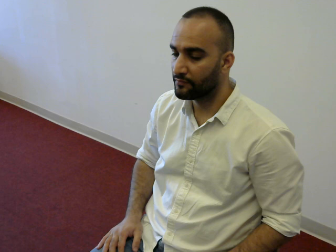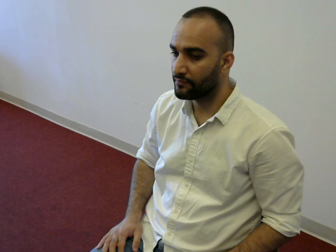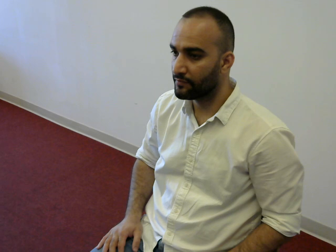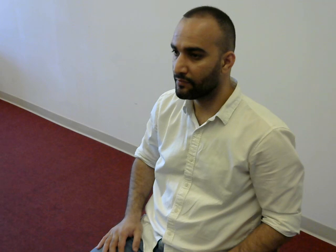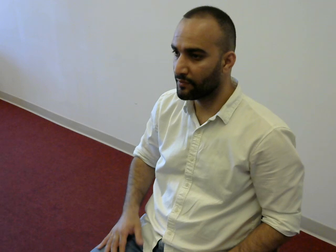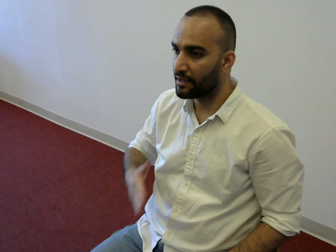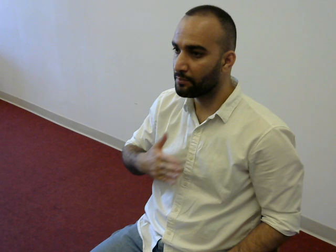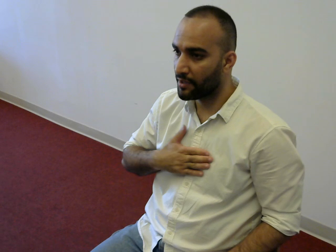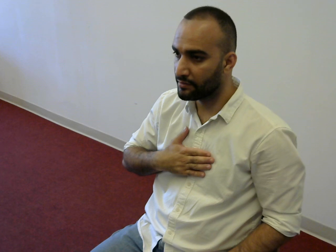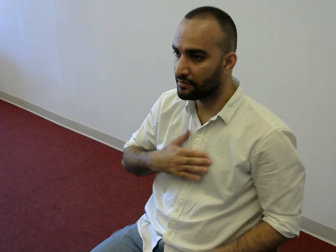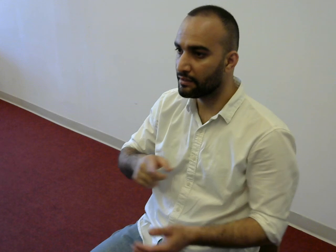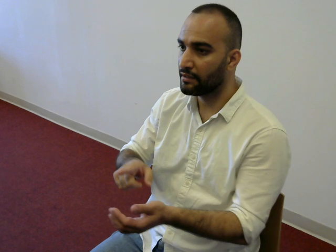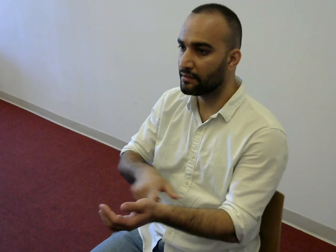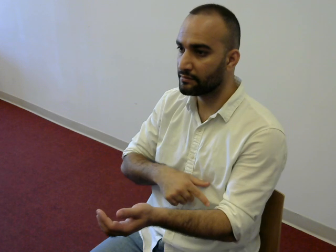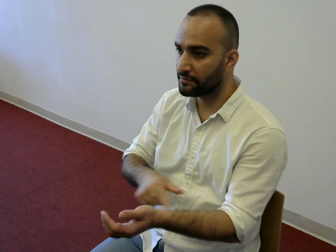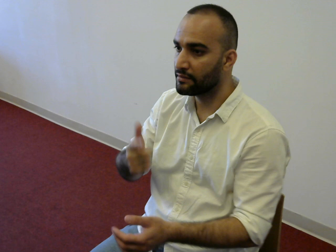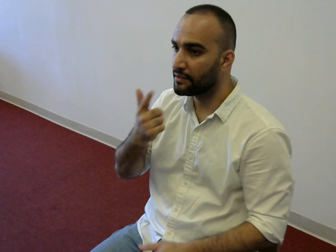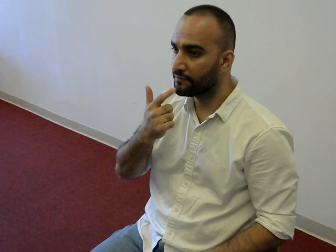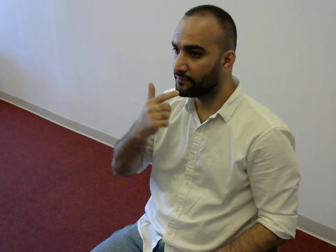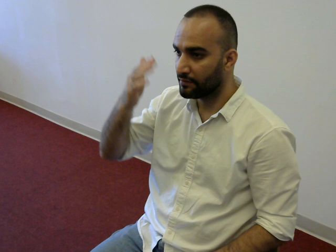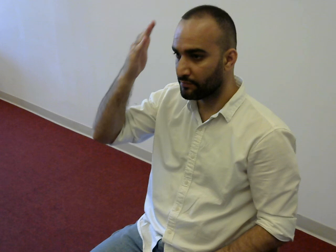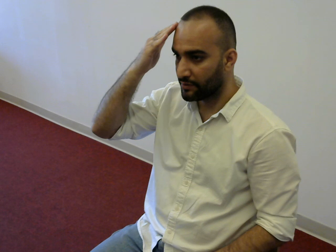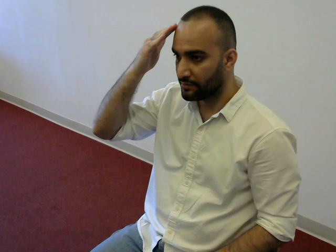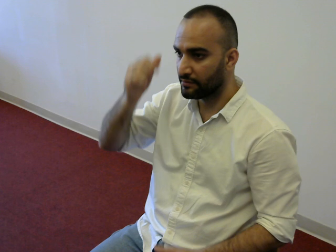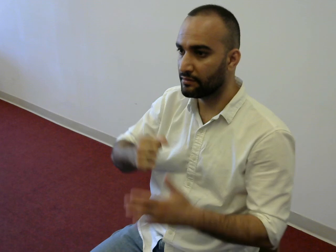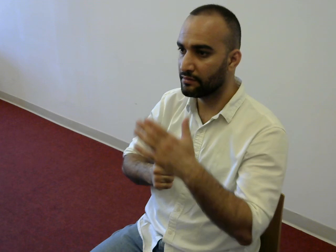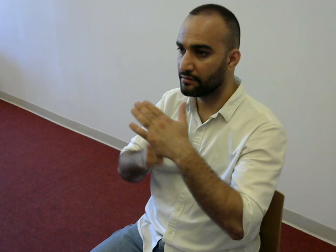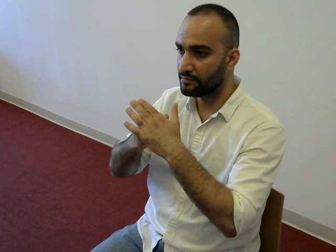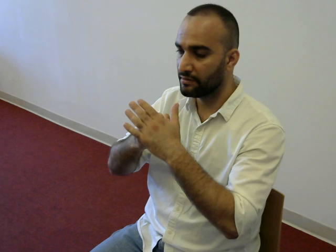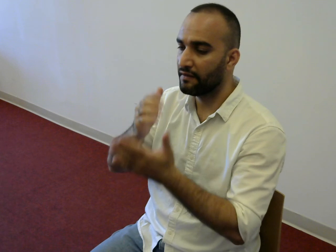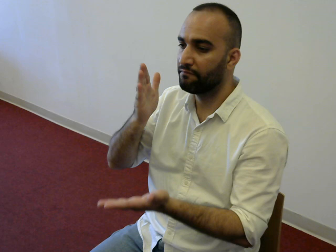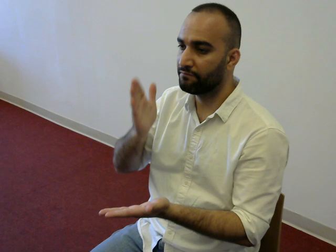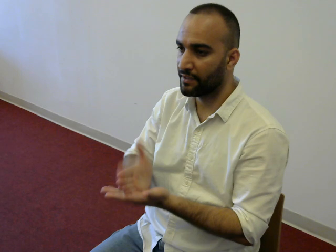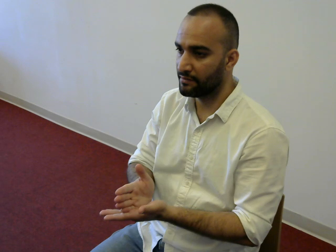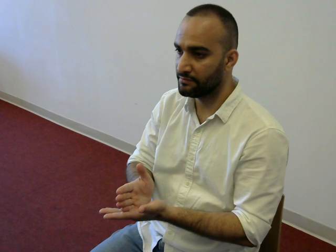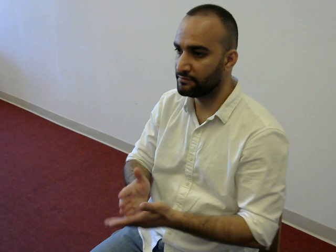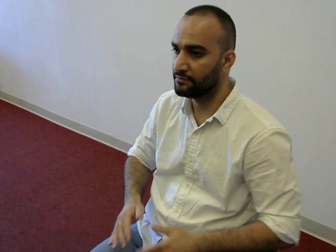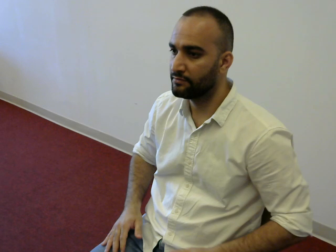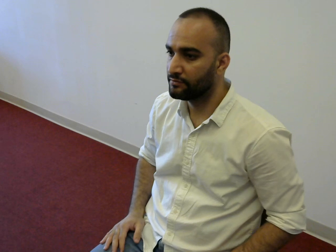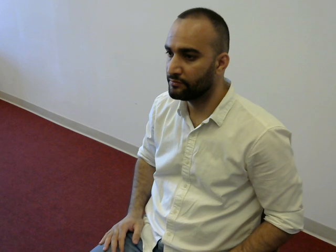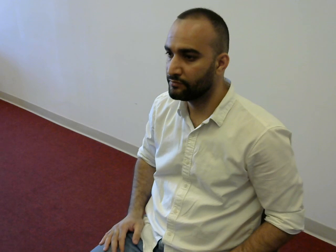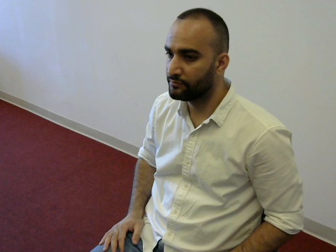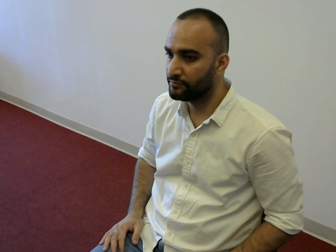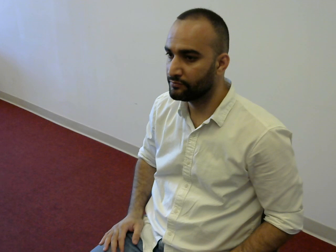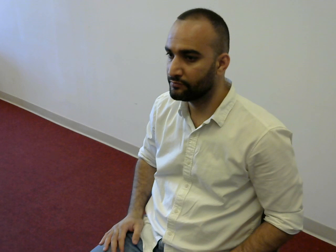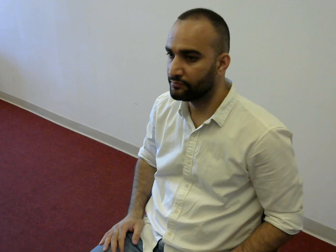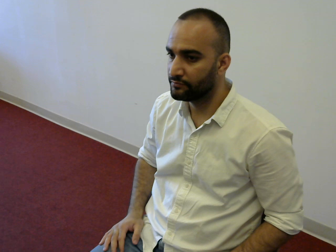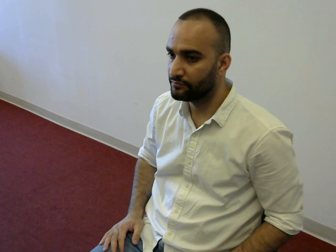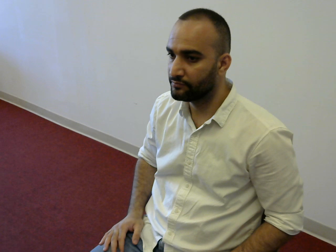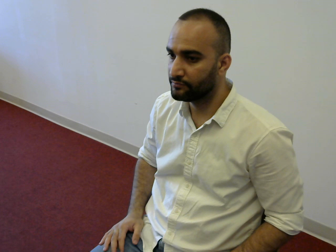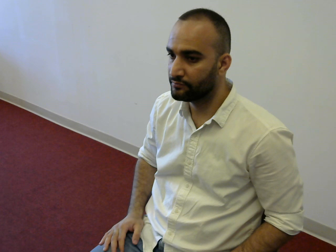Mənim qan təzyiqim var